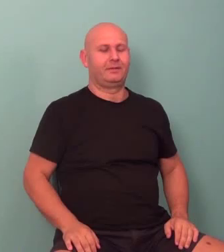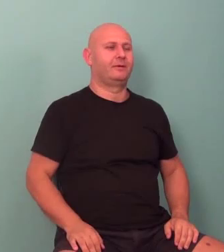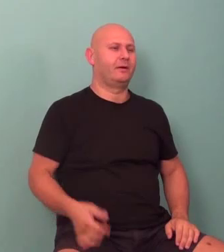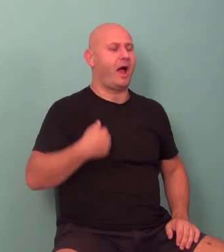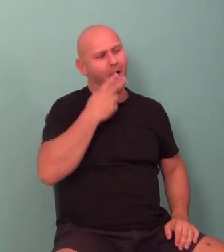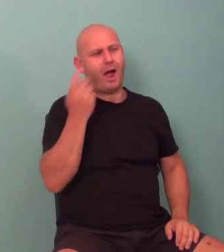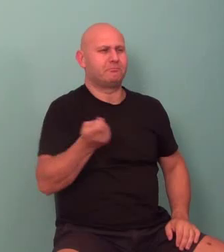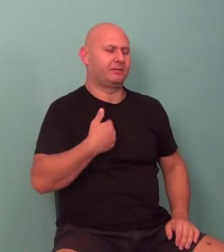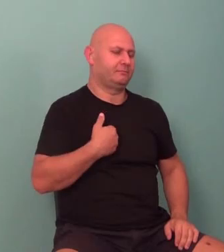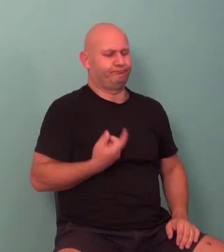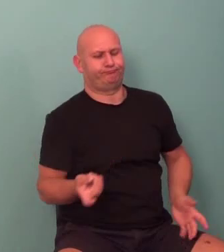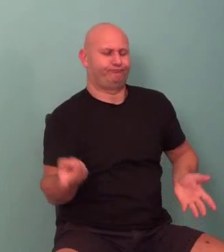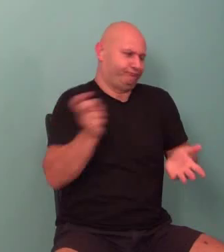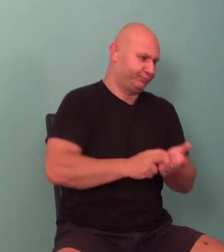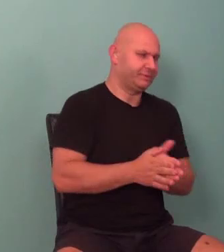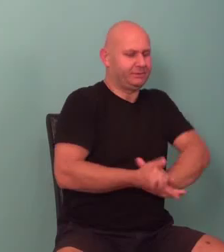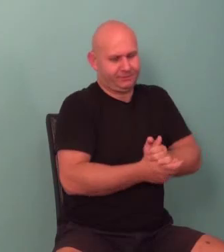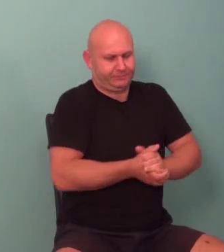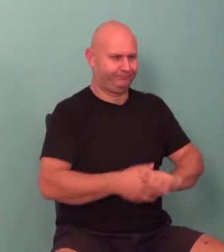Charlie Chaplin wstaje, zaciera ręce.